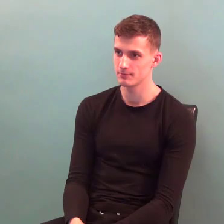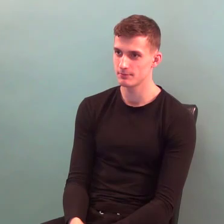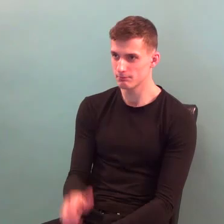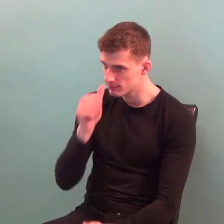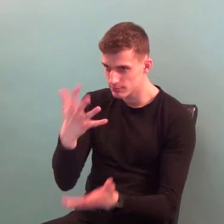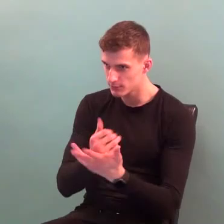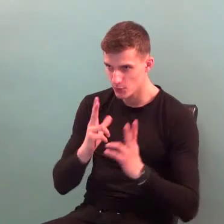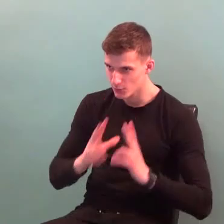Nie możesz wziąć urlopu?